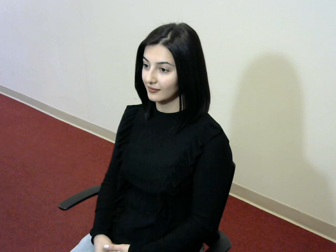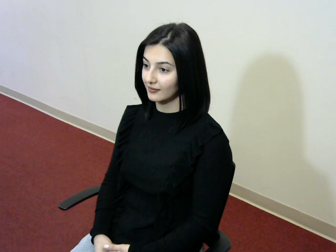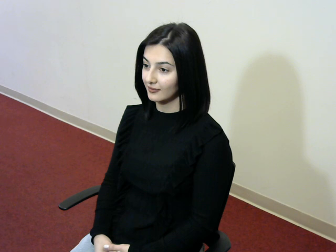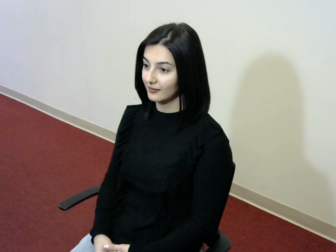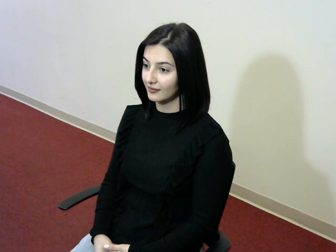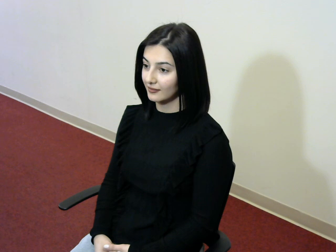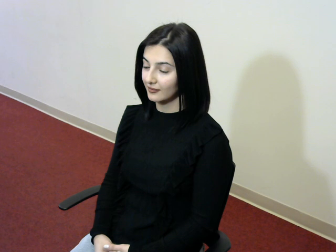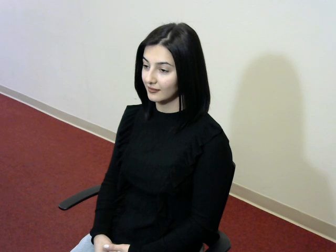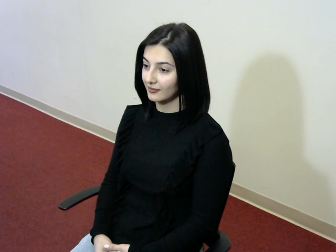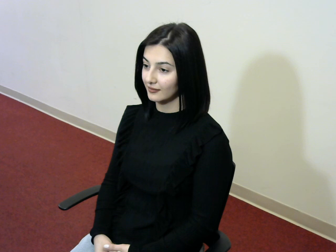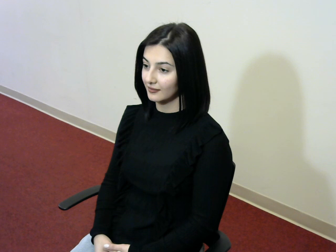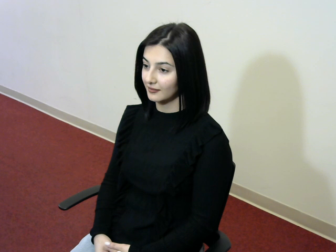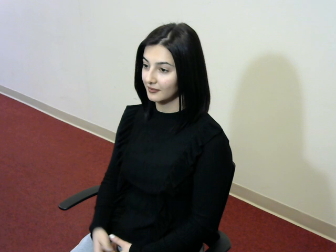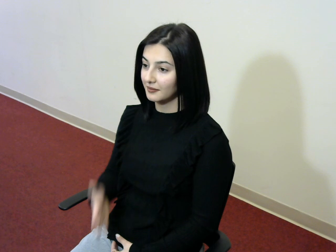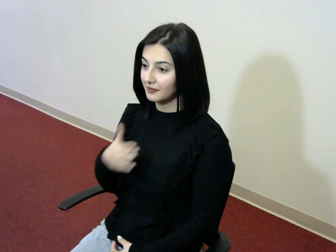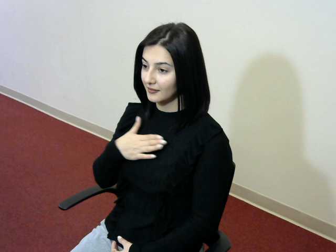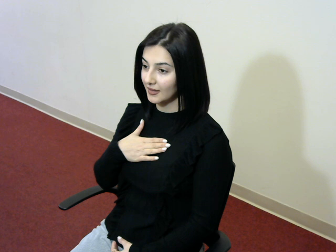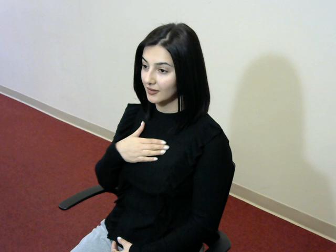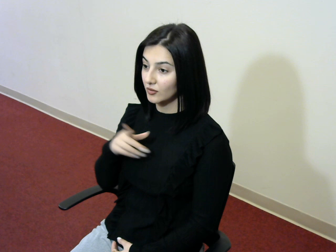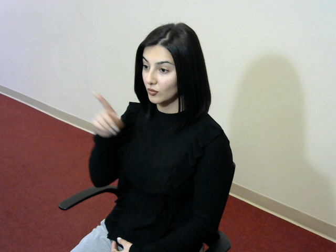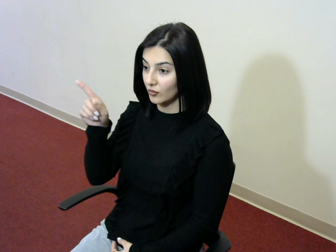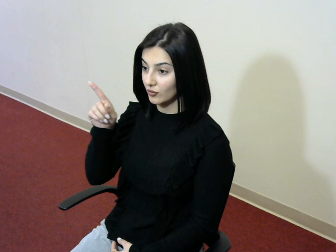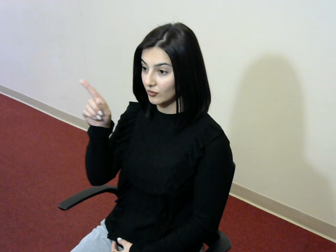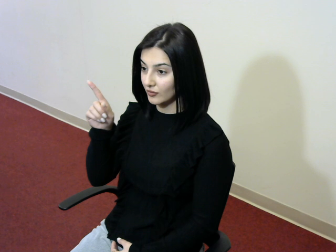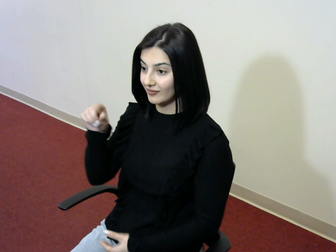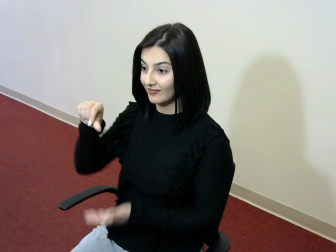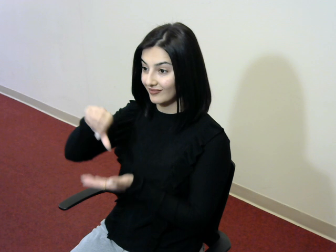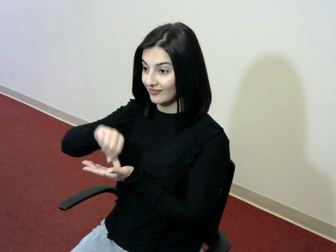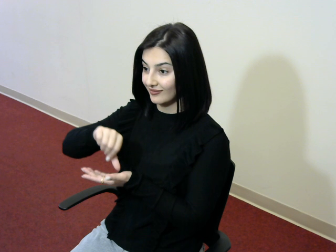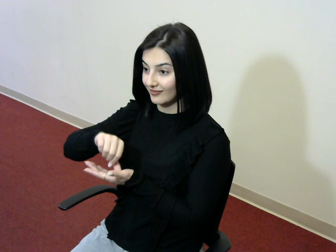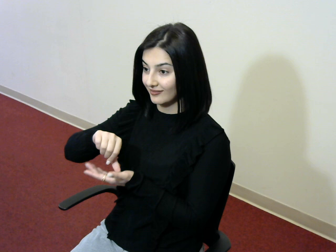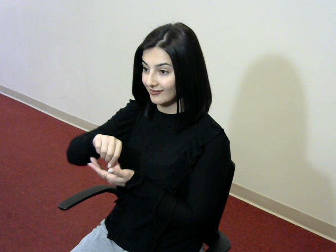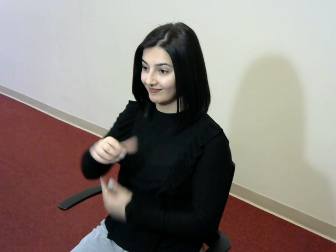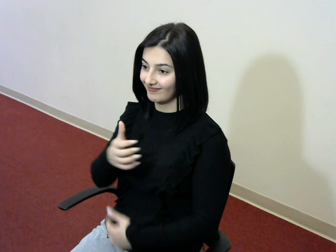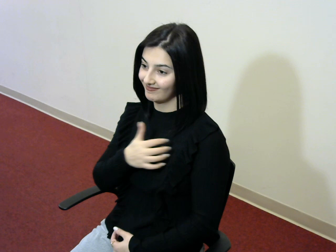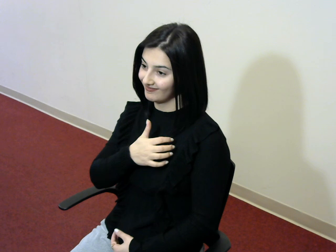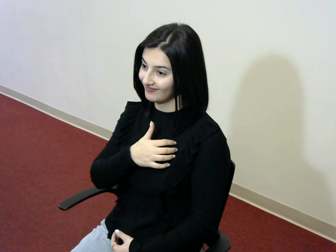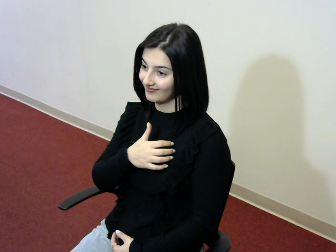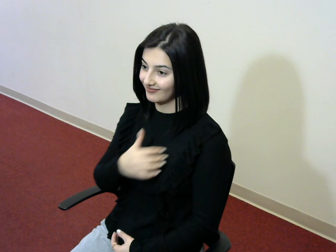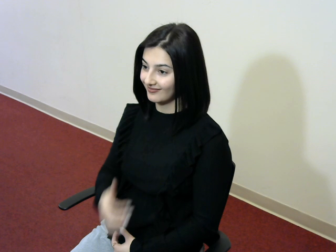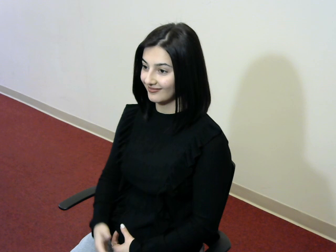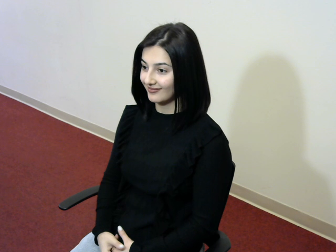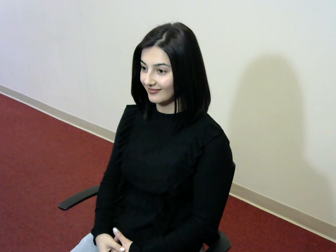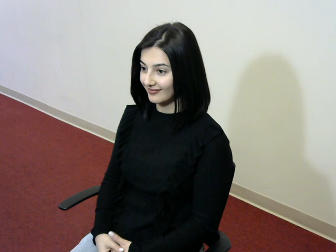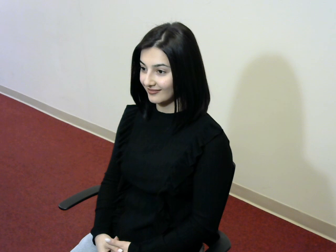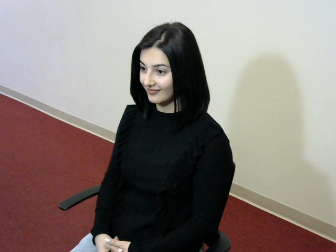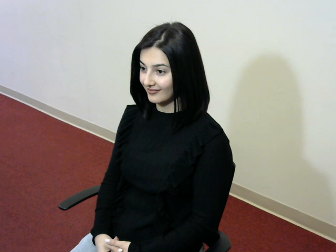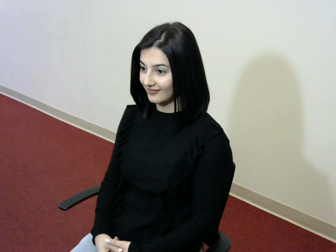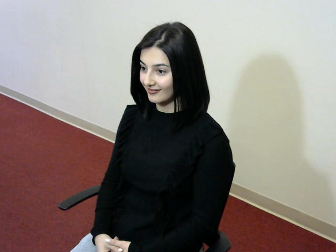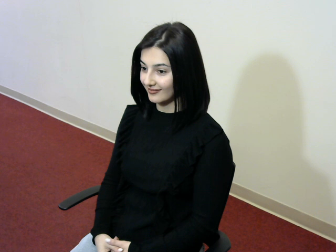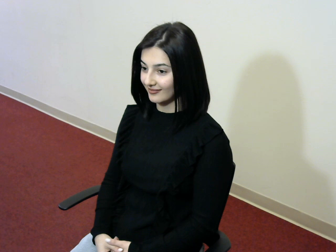Mən orda olmaq istəyərdim